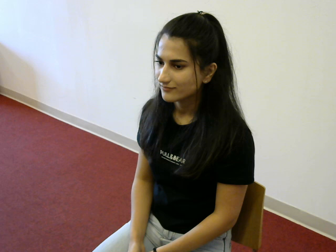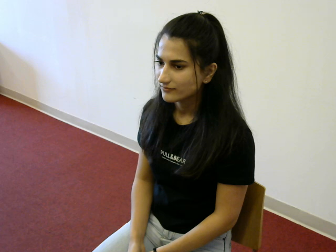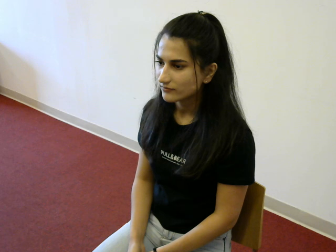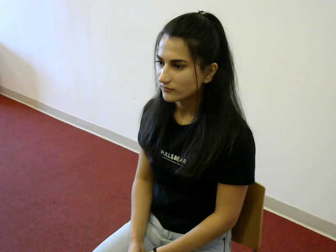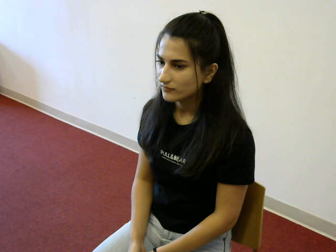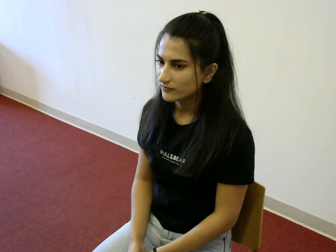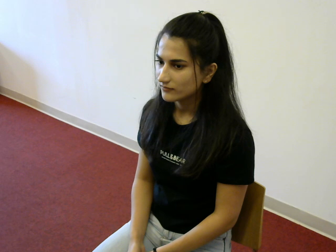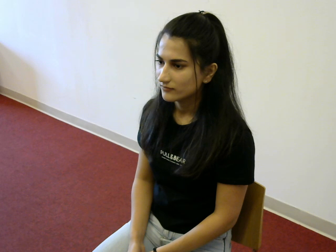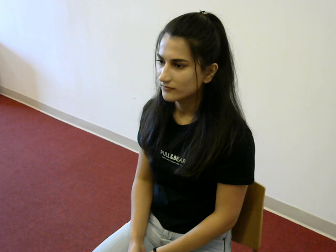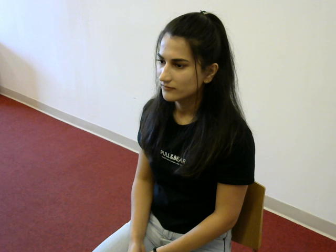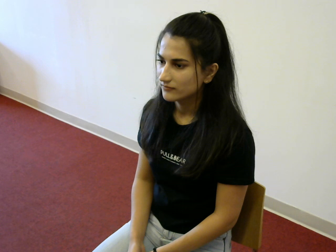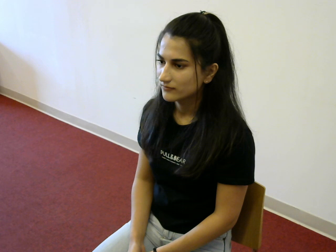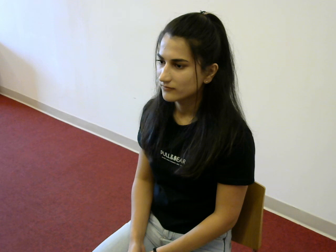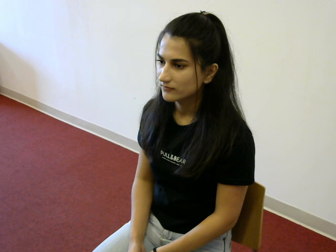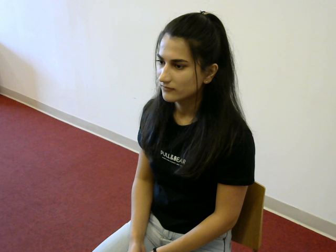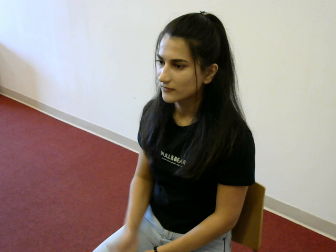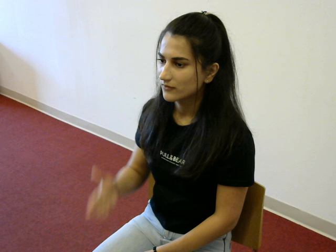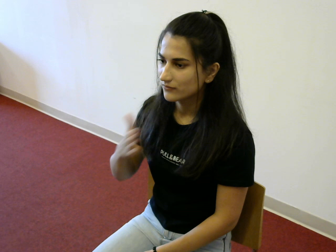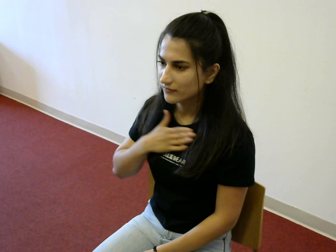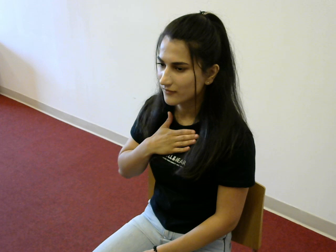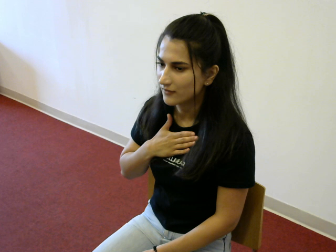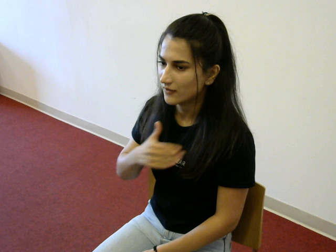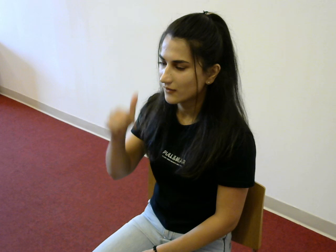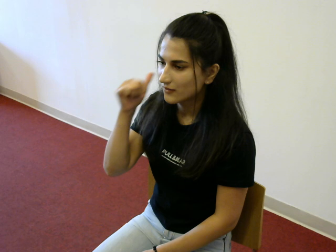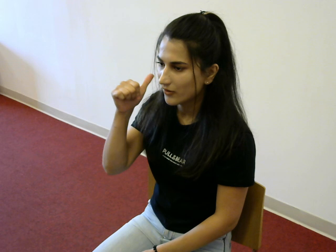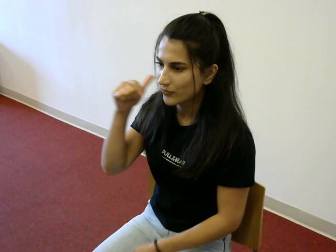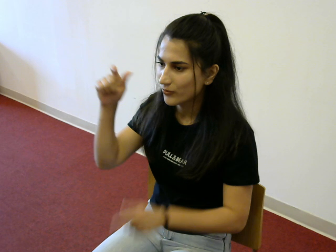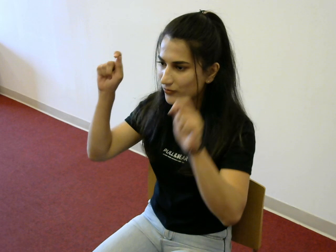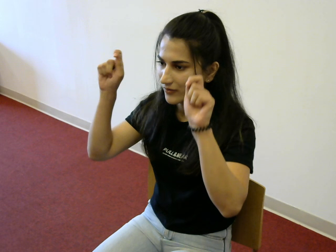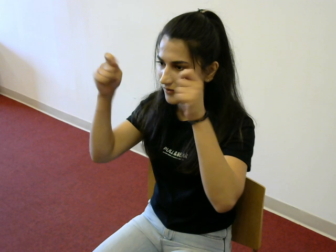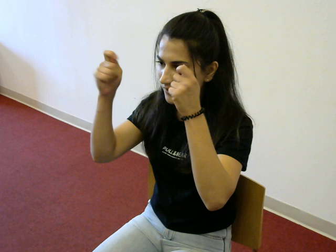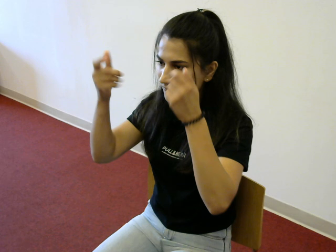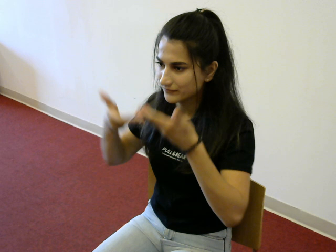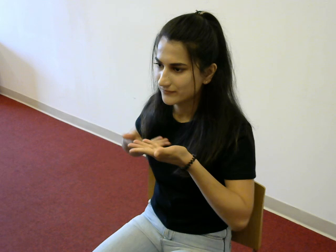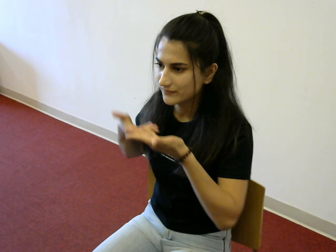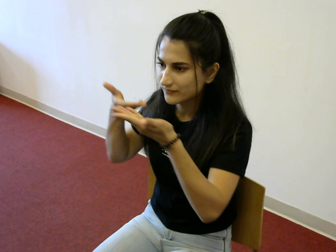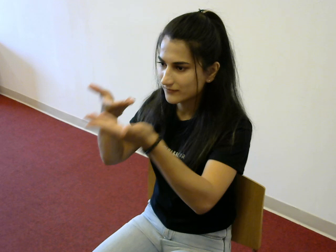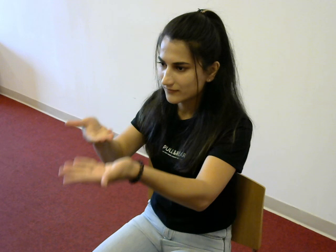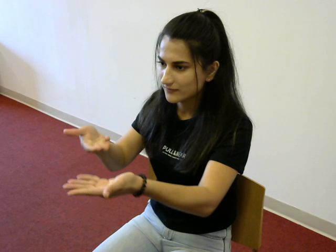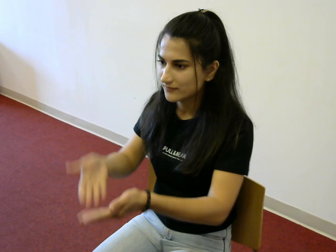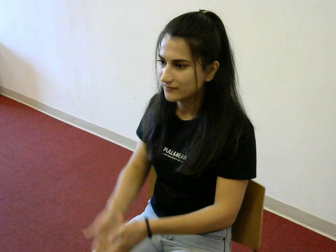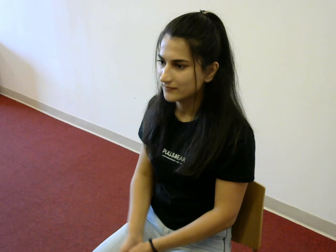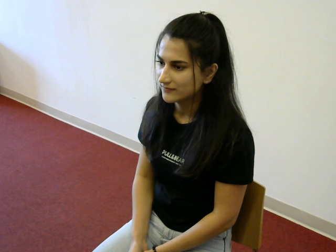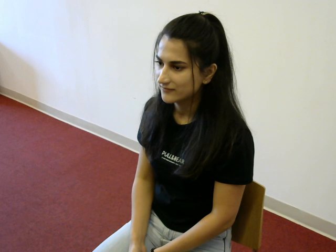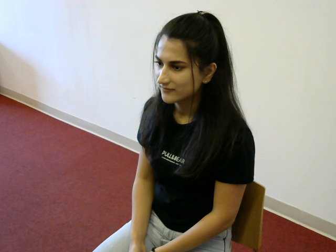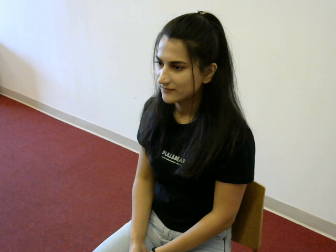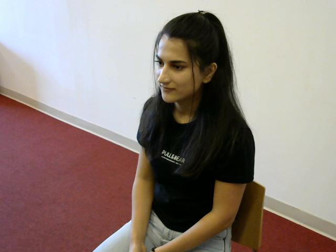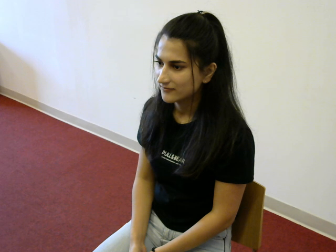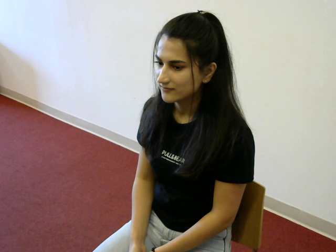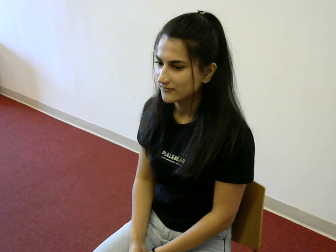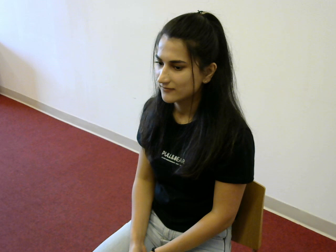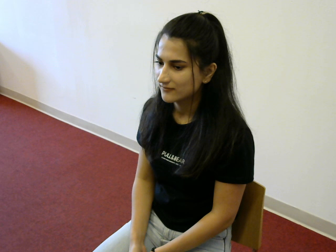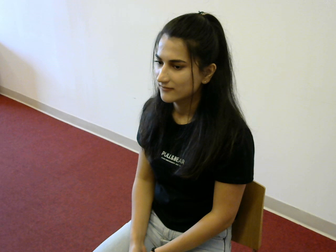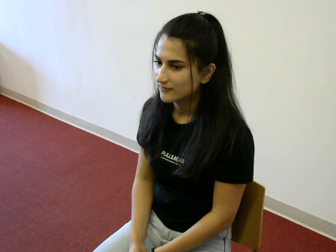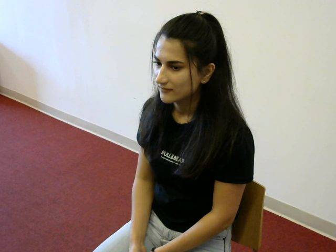Bizi sabah toya çağırıblar